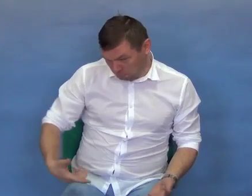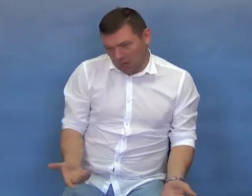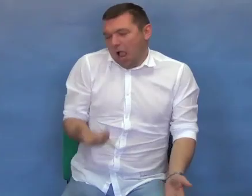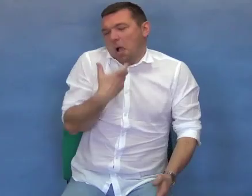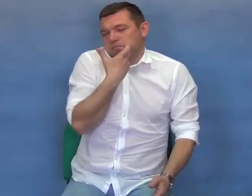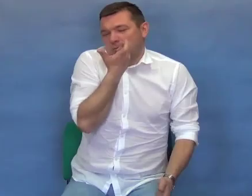Jedzą gruszki.